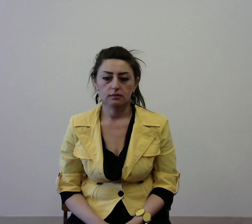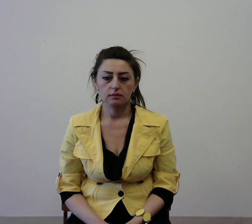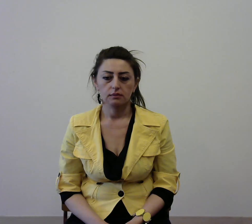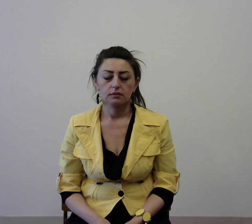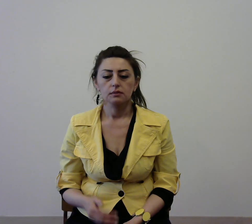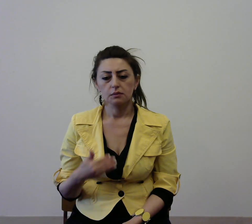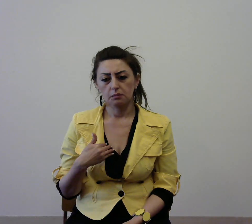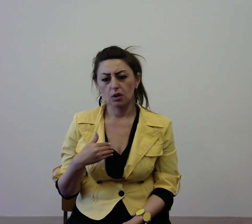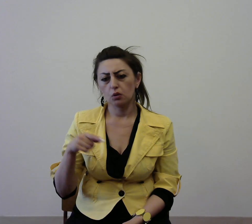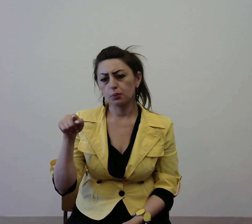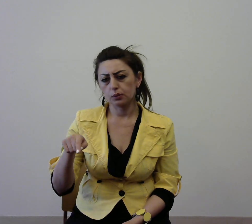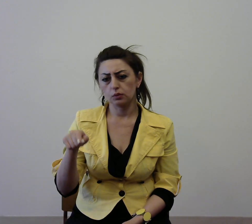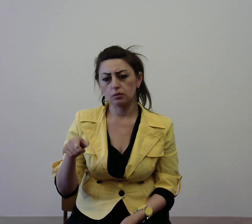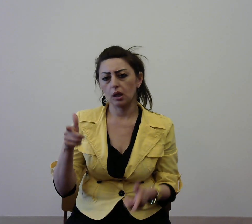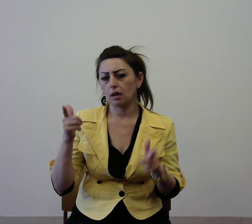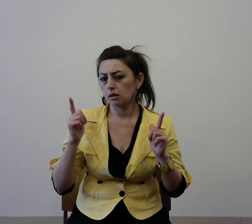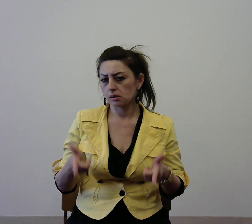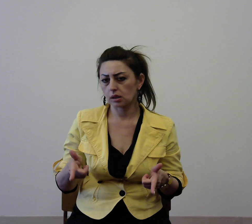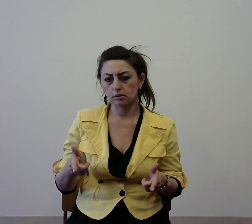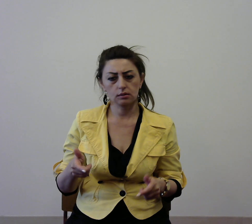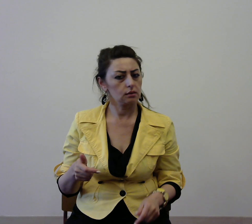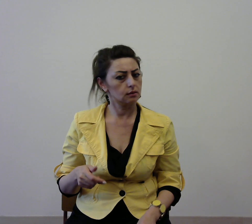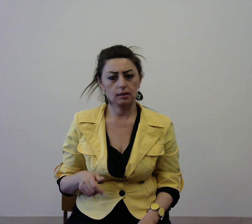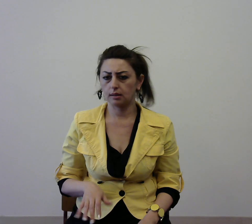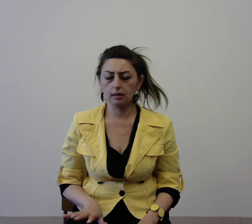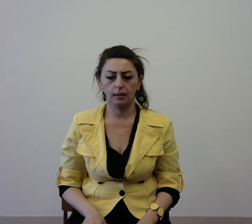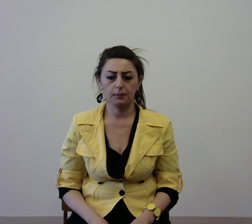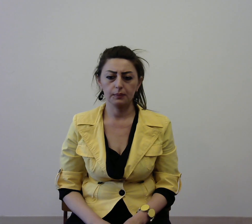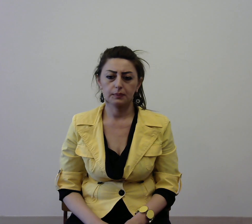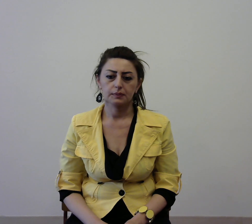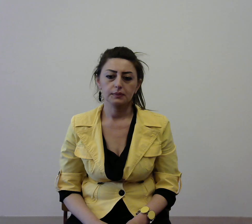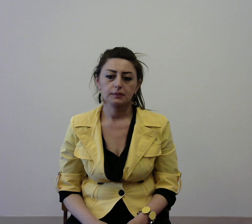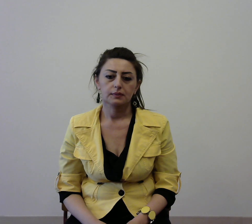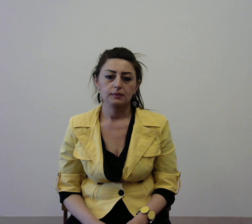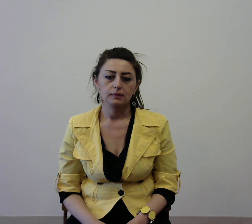Mən bununla razı deyiləm